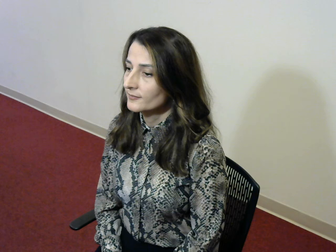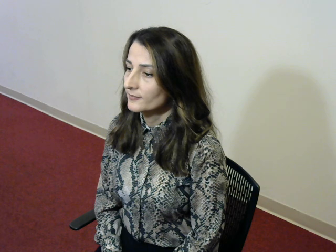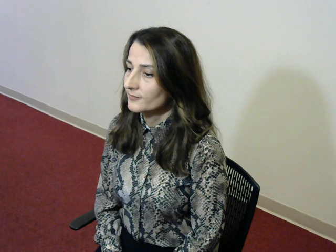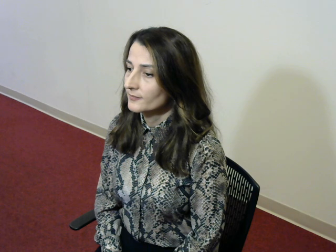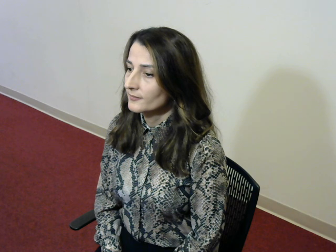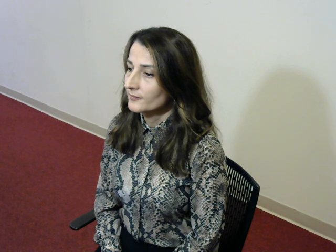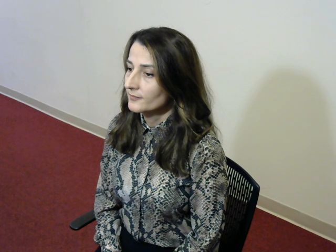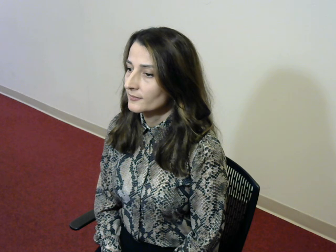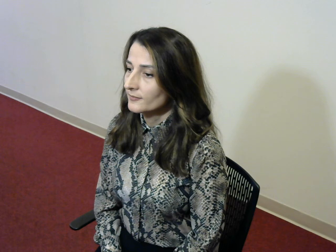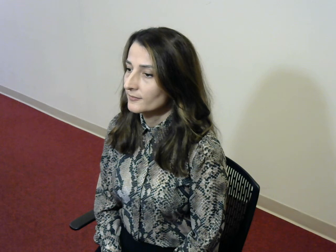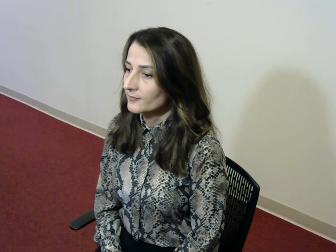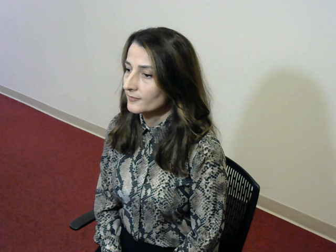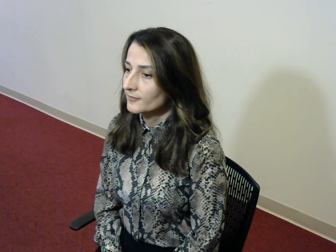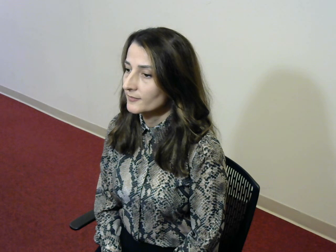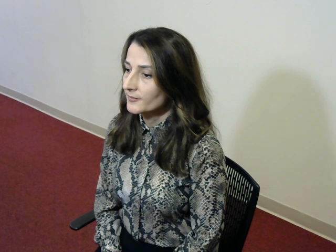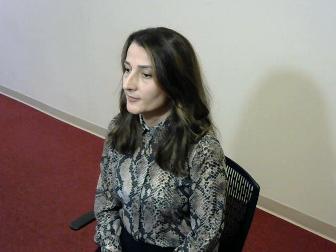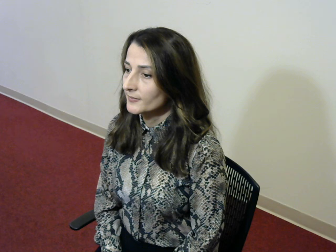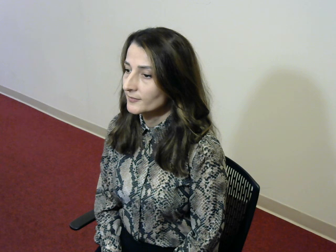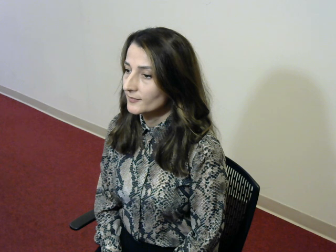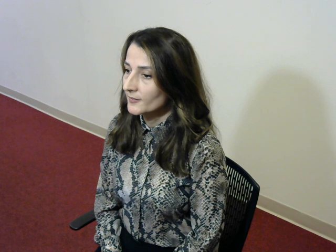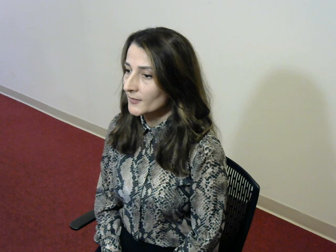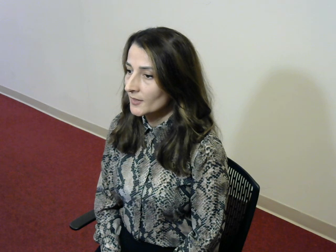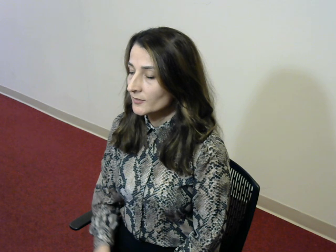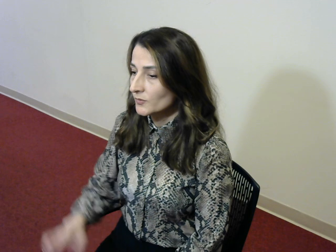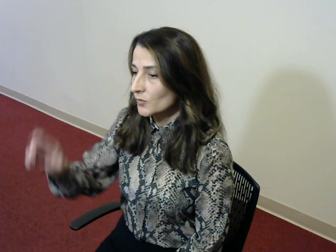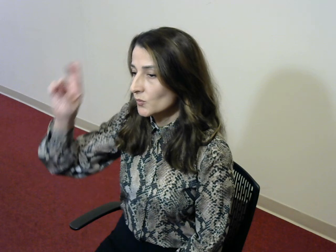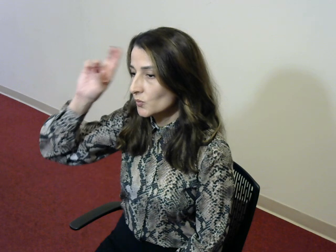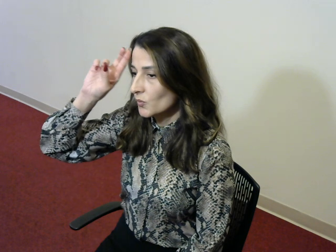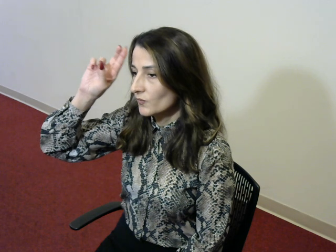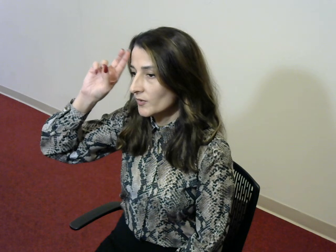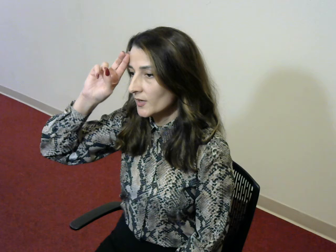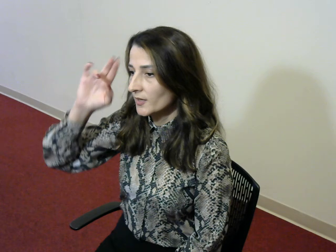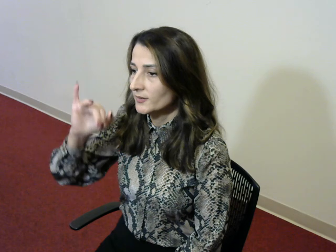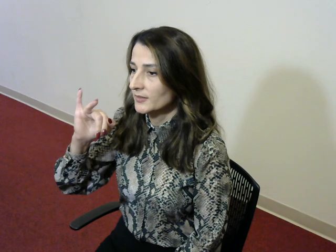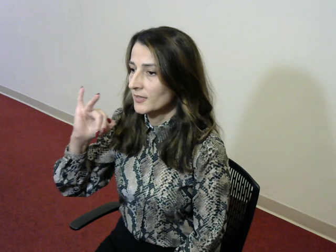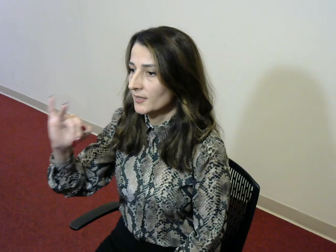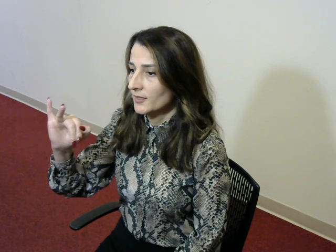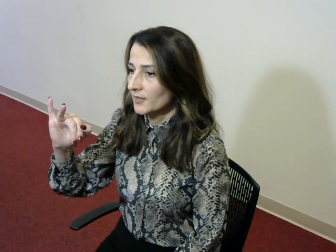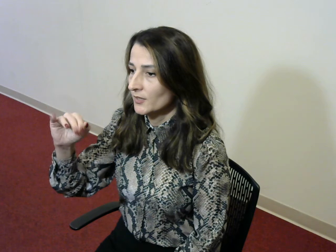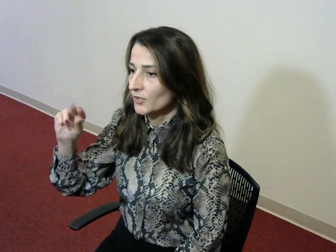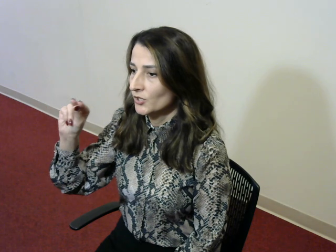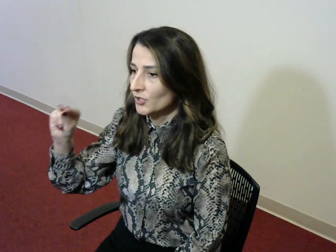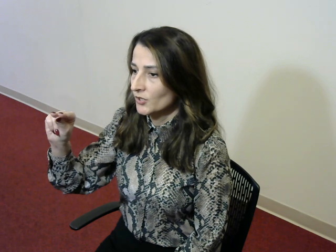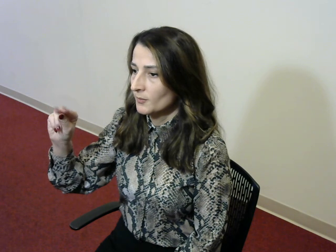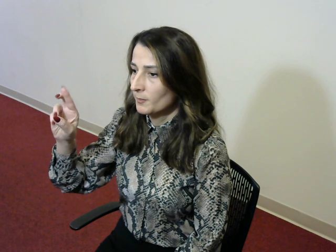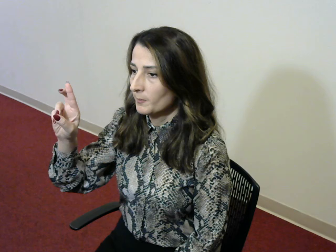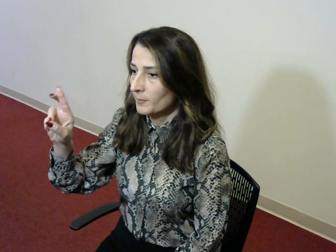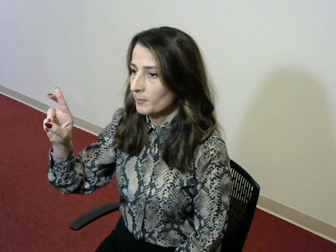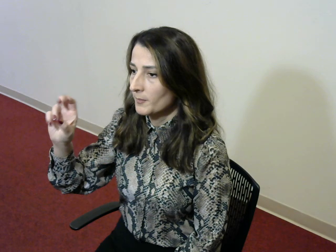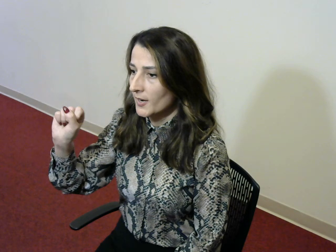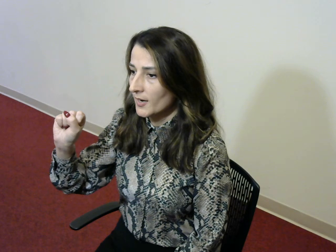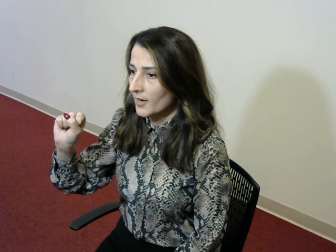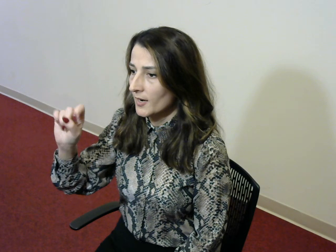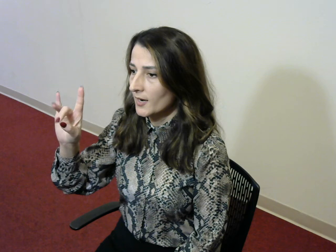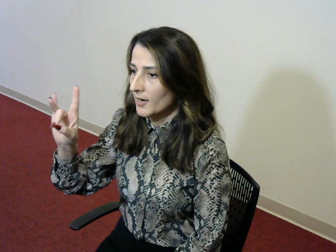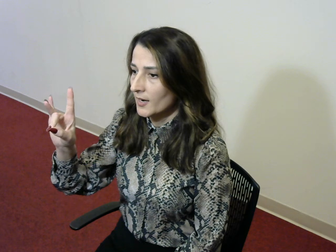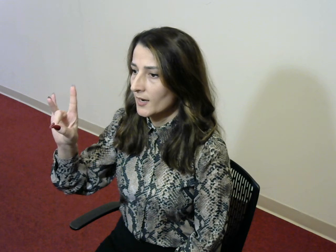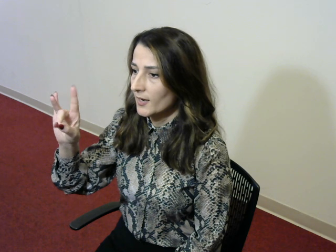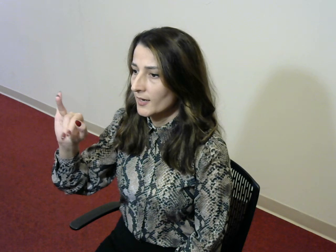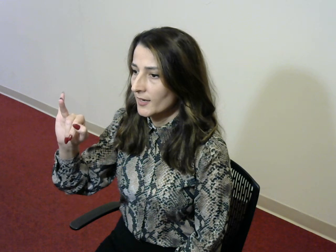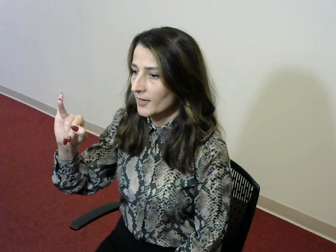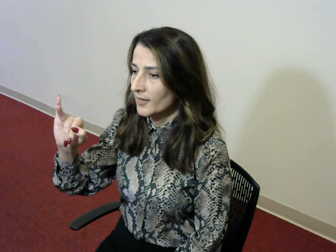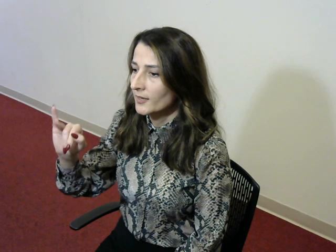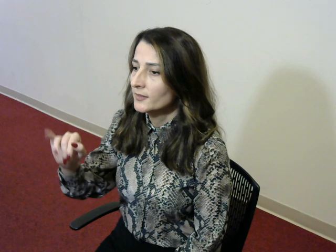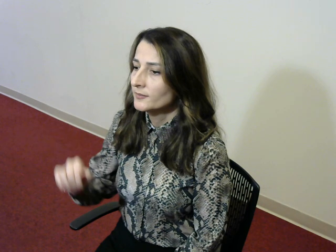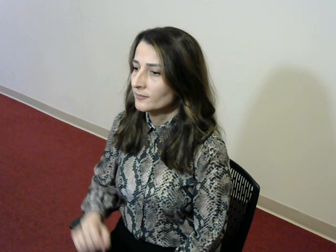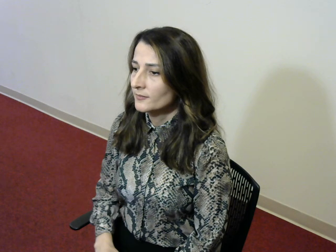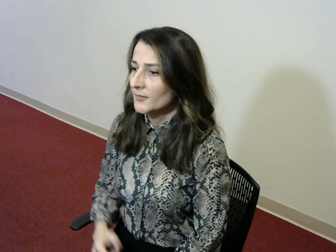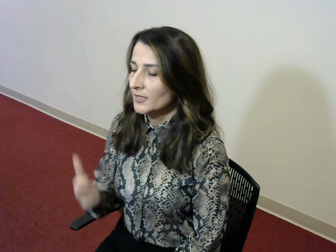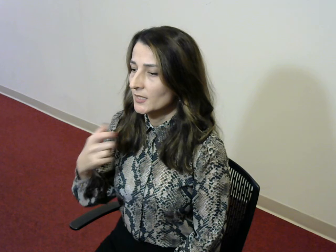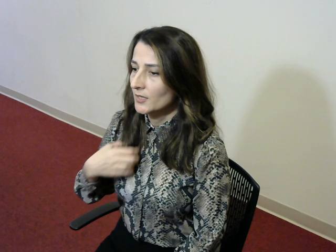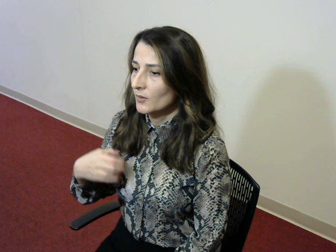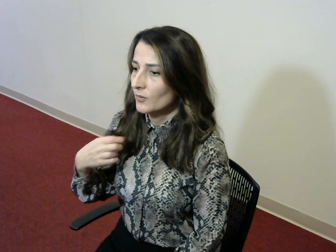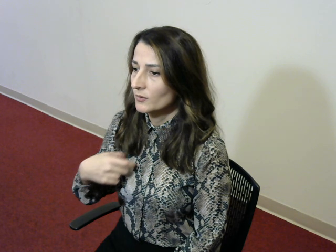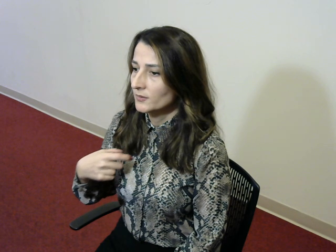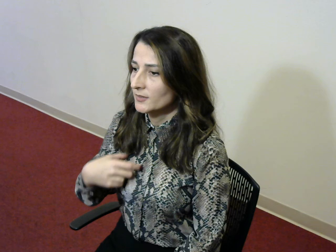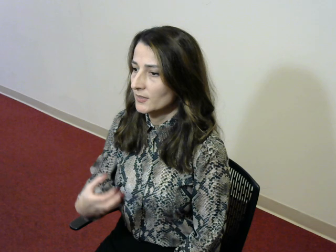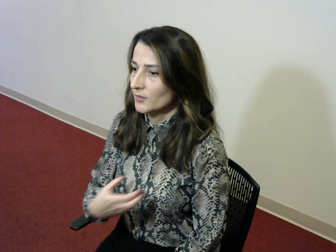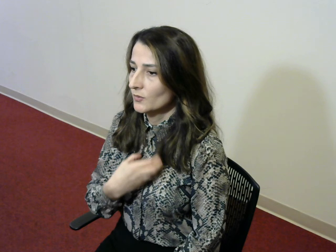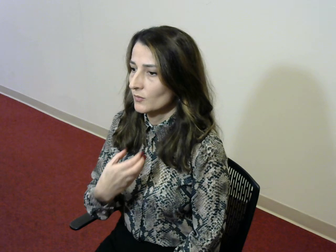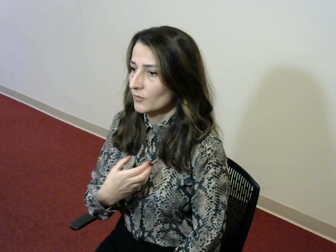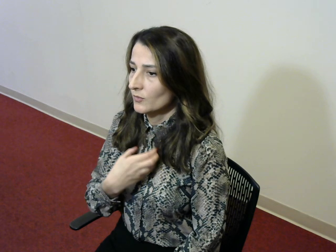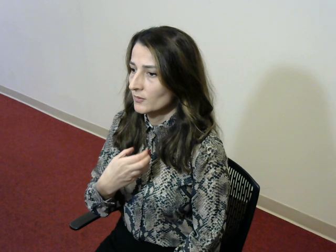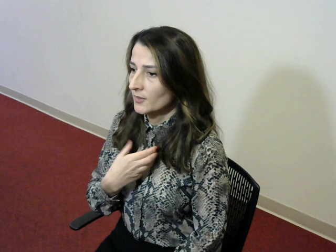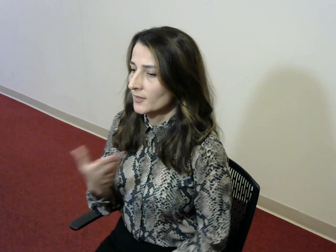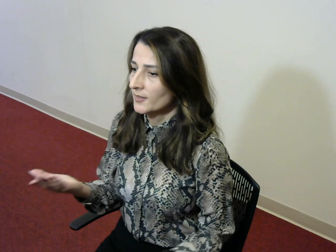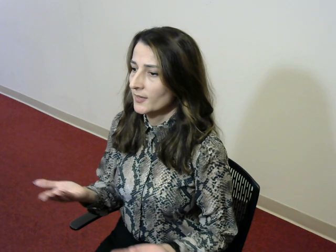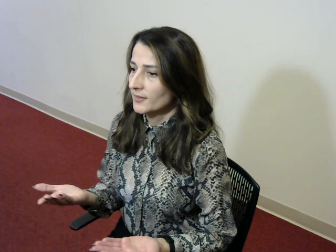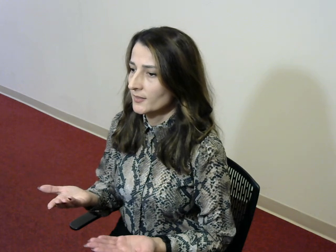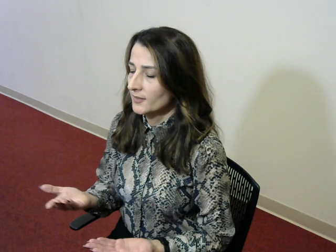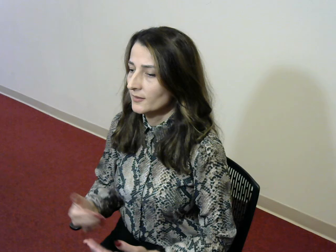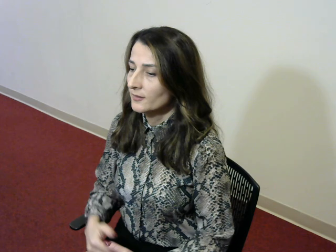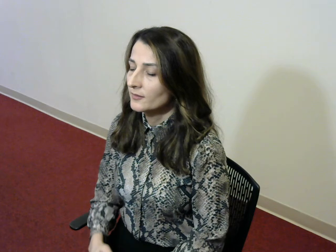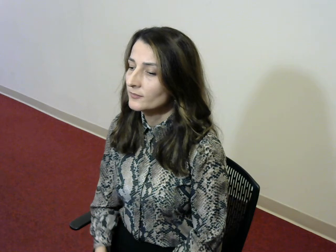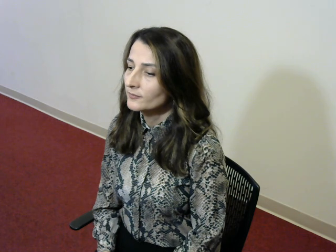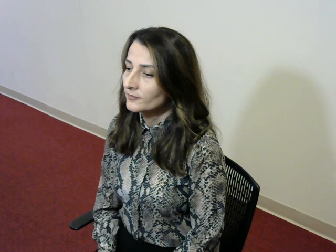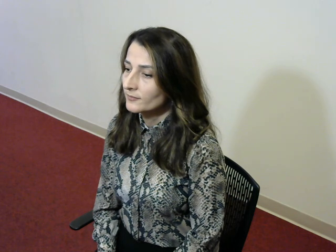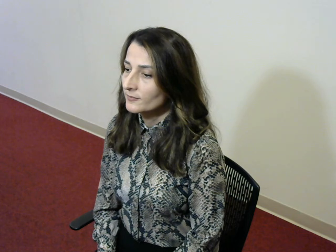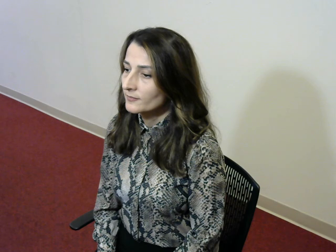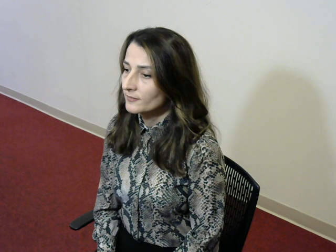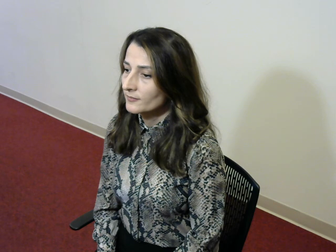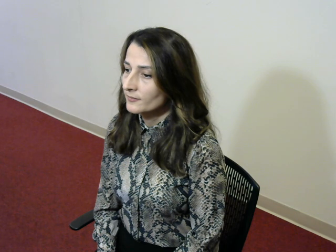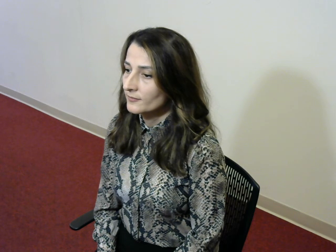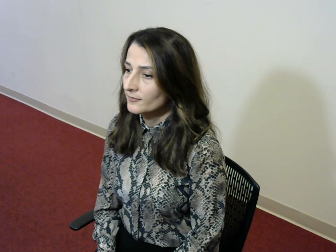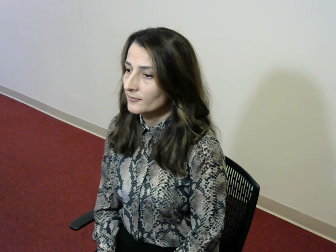Dövlət icbari şəxsi sığorta nədir?